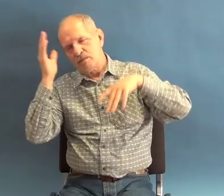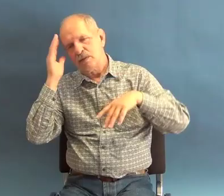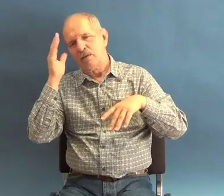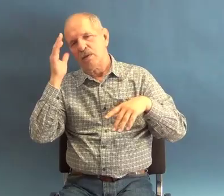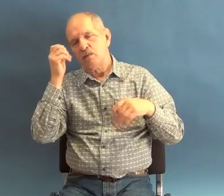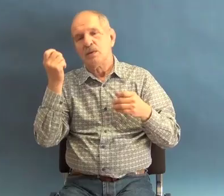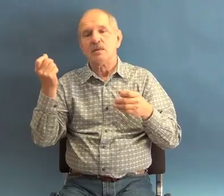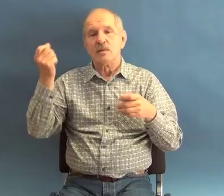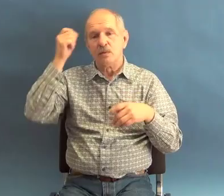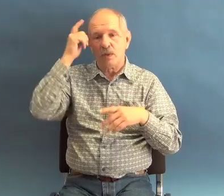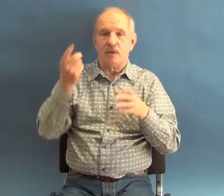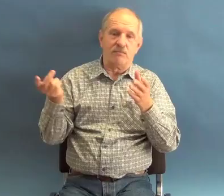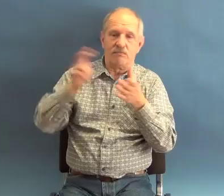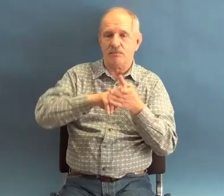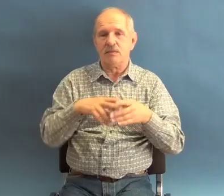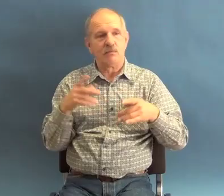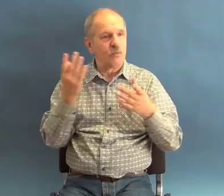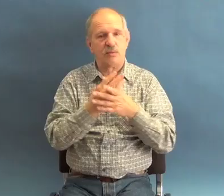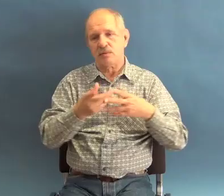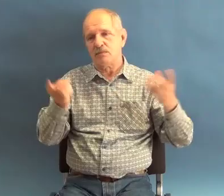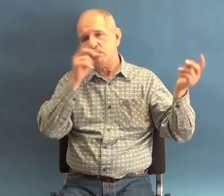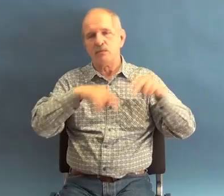Następnego dnia rano budzą się i schodzą na posiłek.